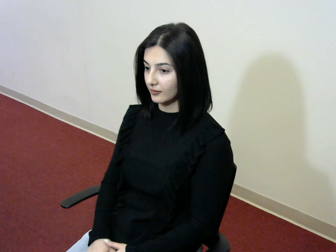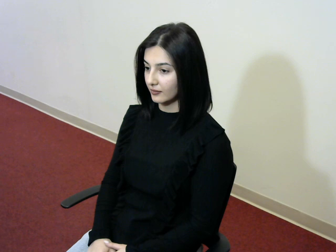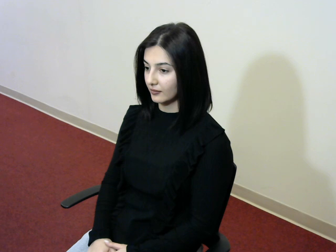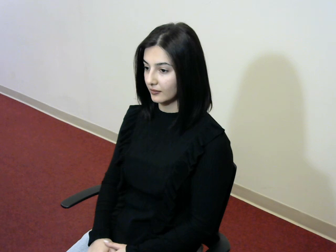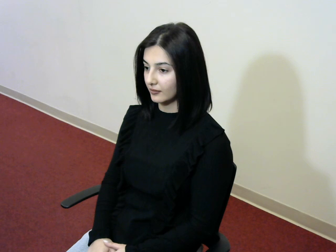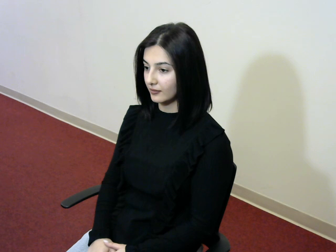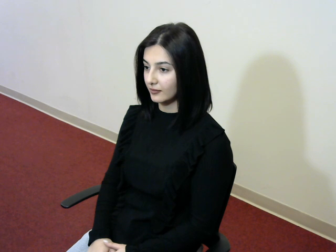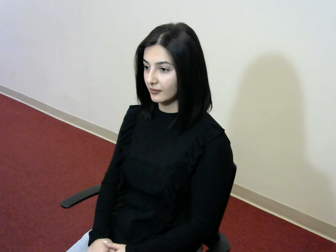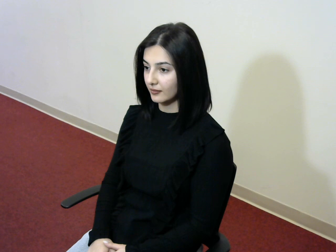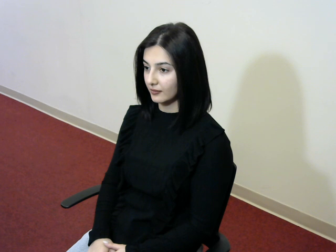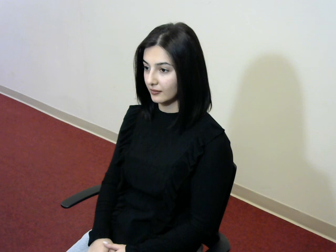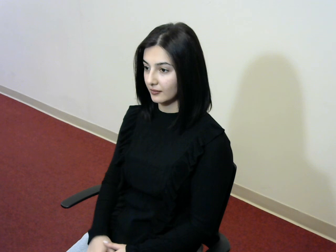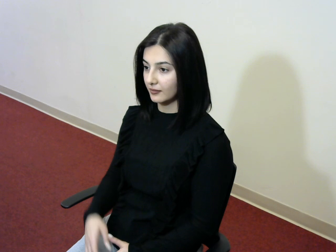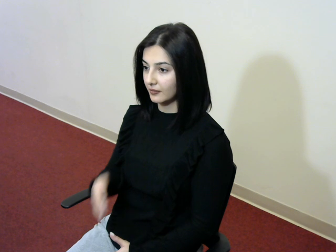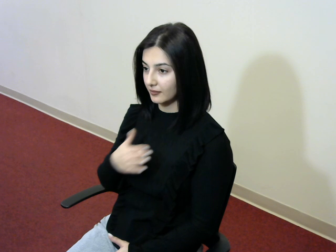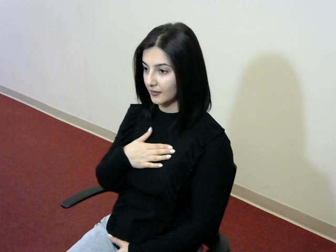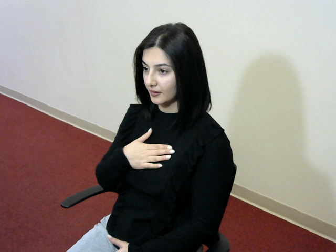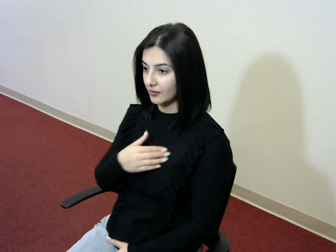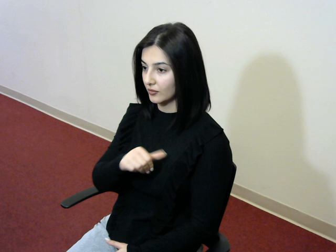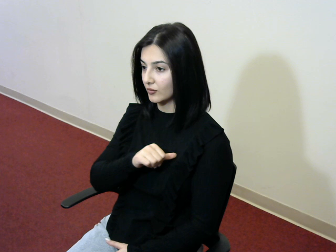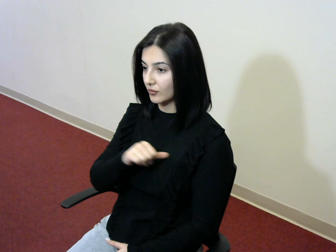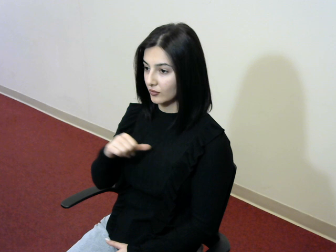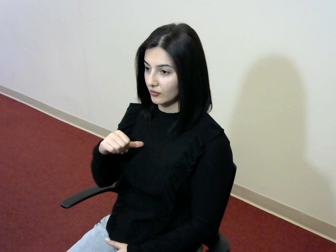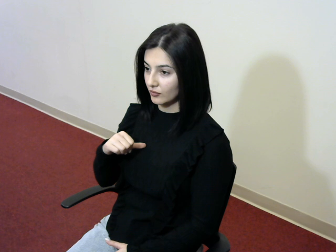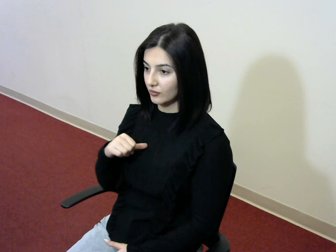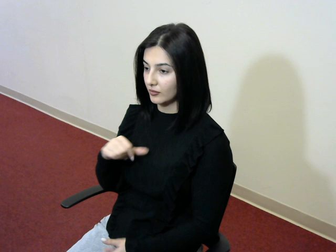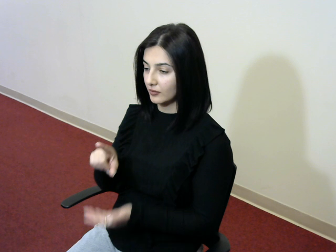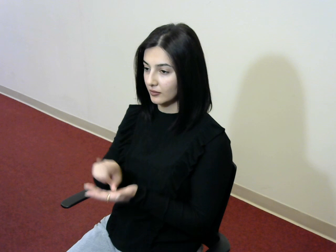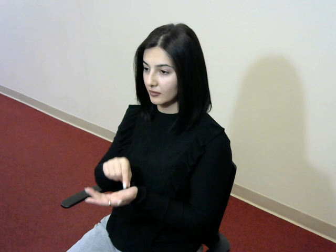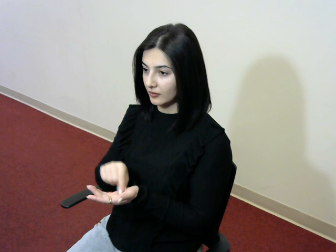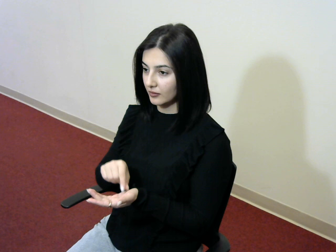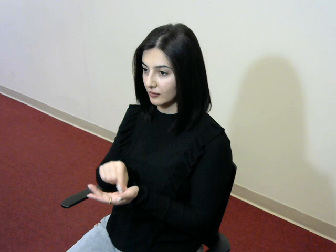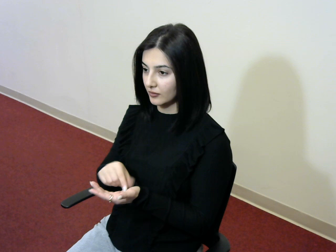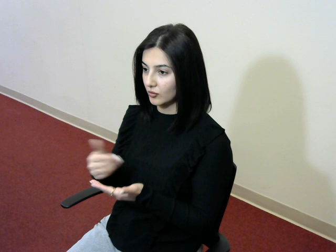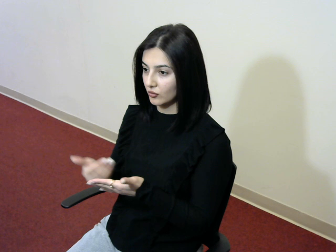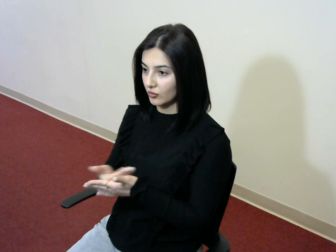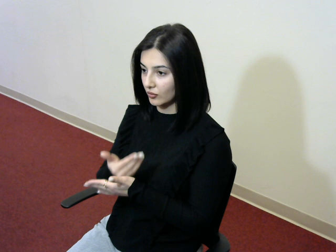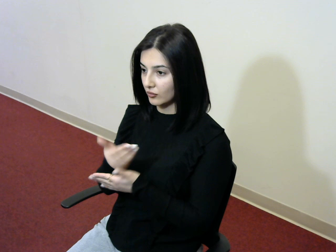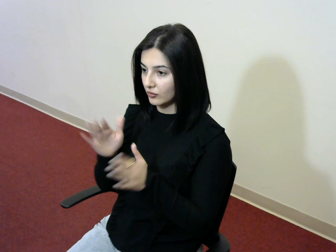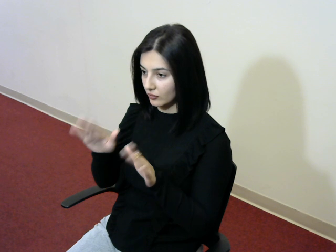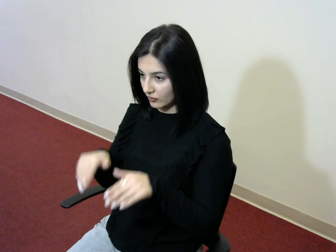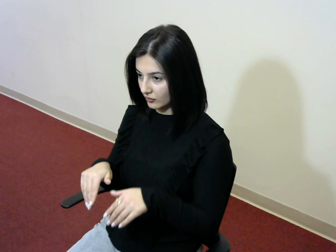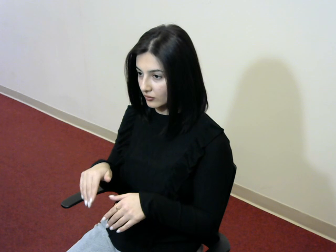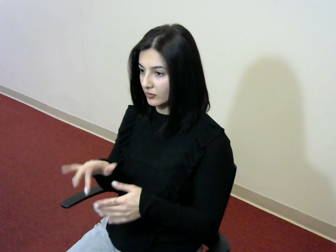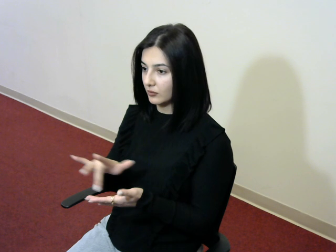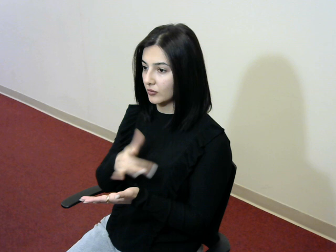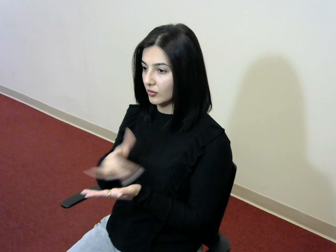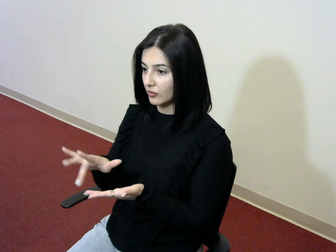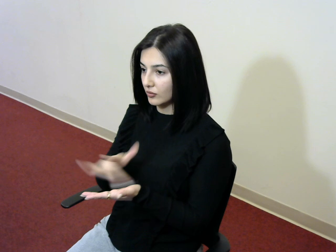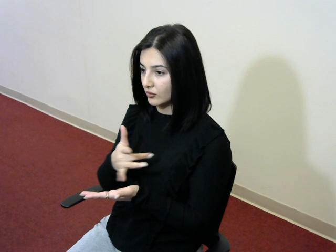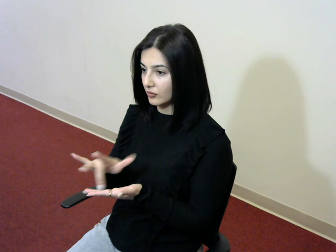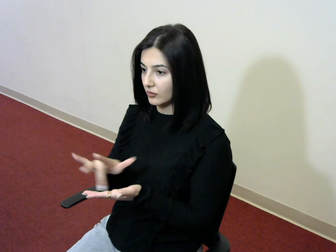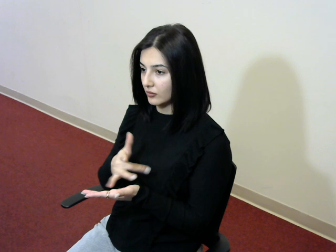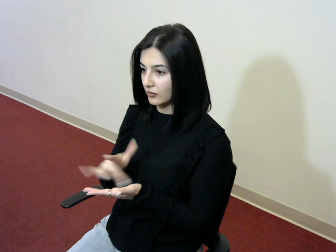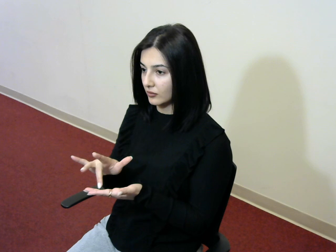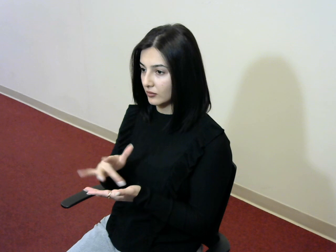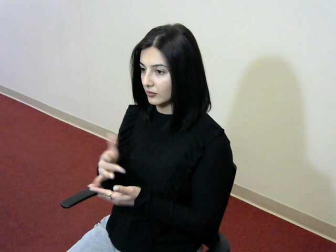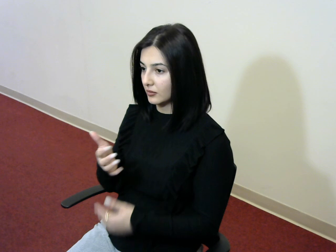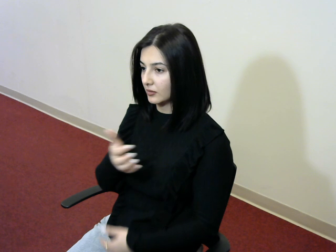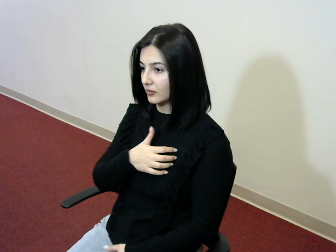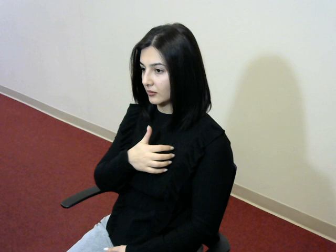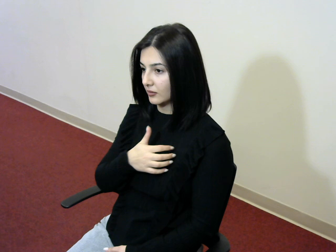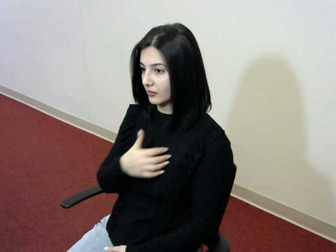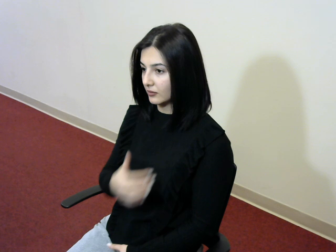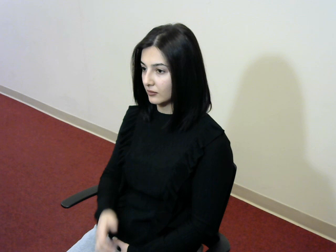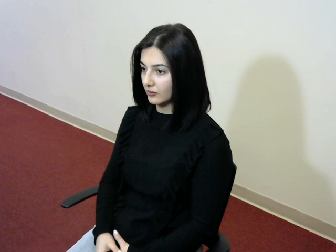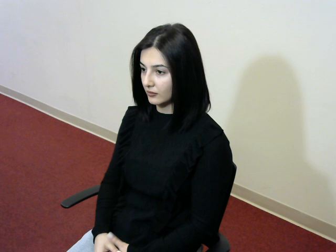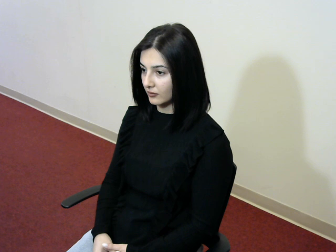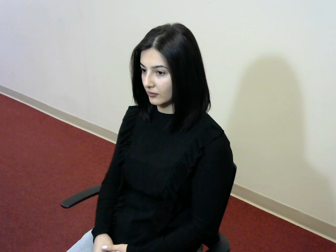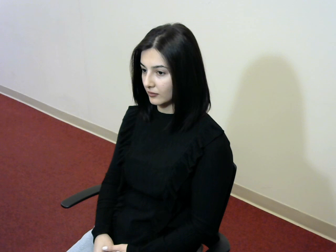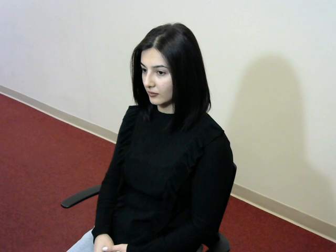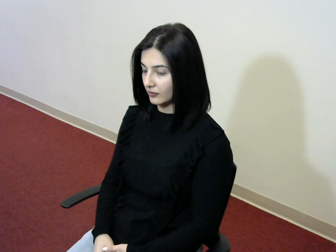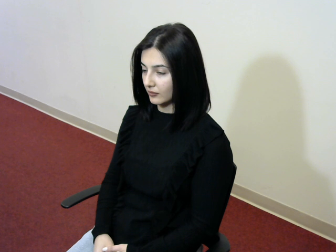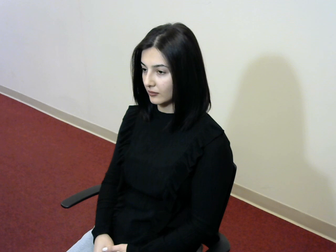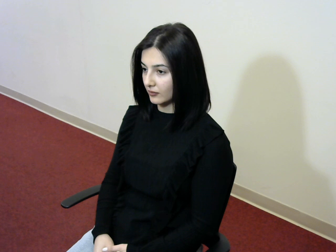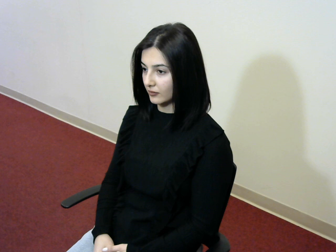Mən öz pensiyamı yenidən hesablatdırmaq istəyirəm